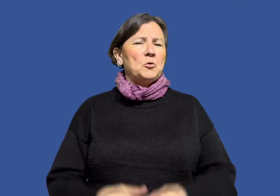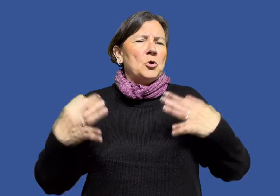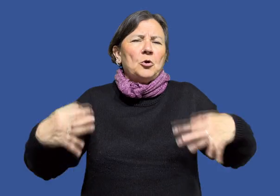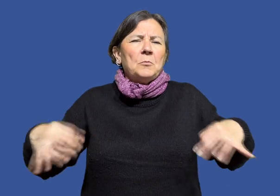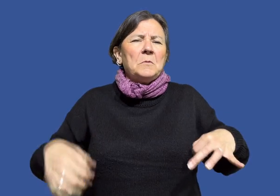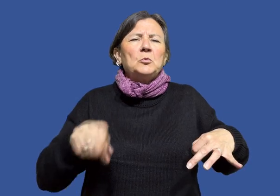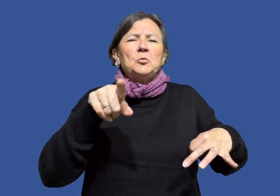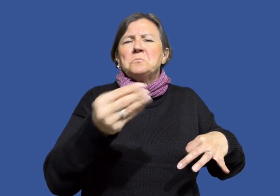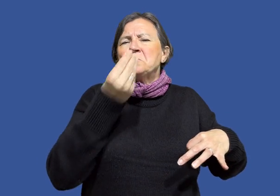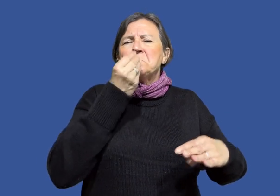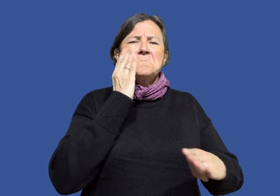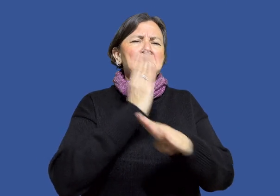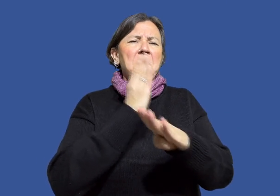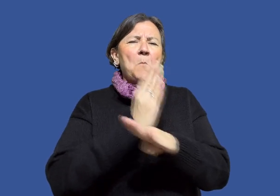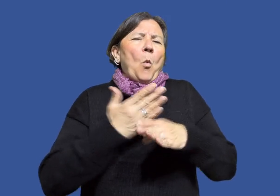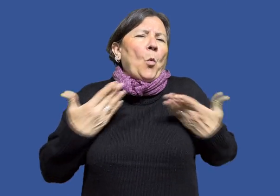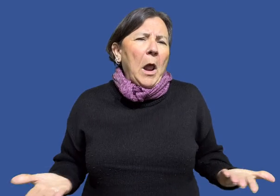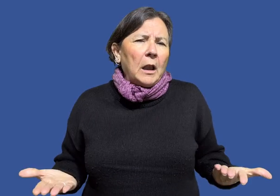Què menges normalment?